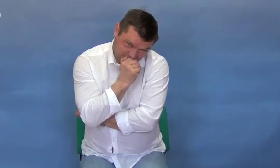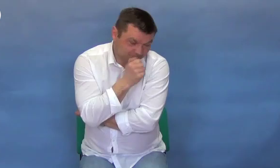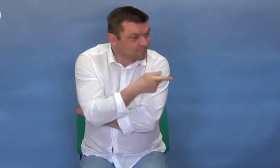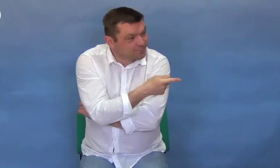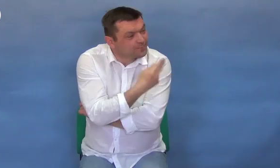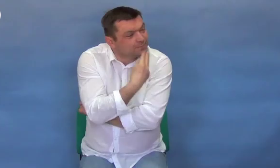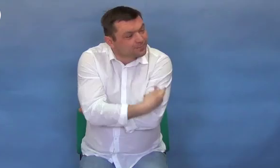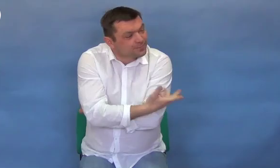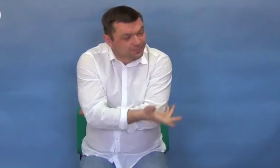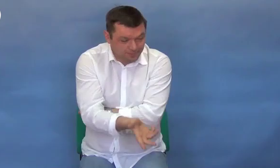Ty odpowiedz na to.